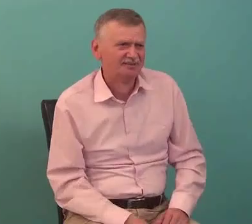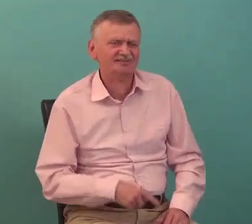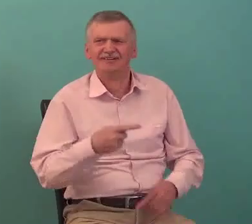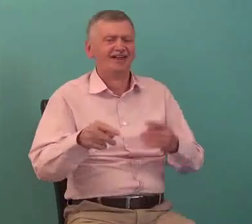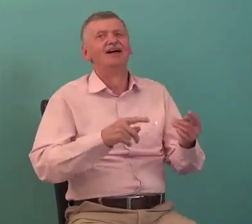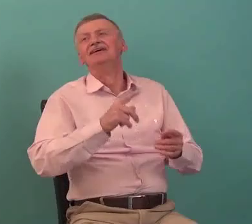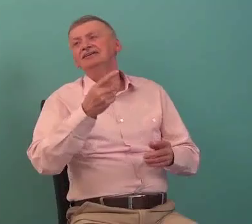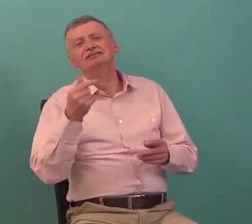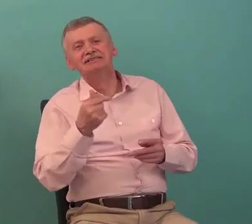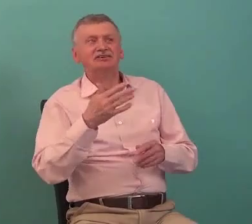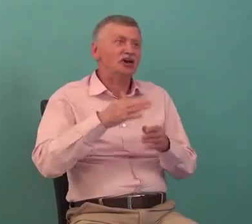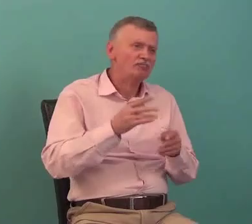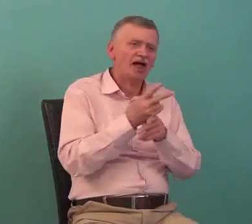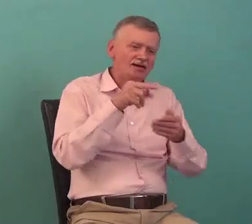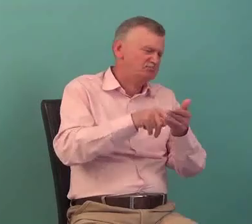Nawet, jeśli termin przypada w sobotę, to wcale ich nie robimy.